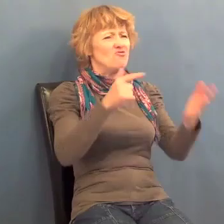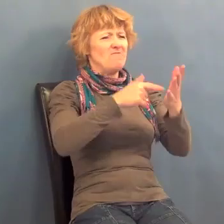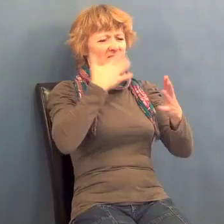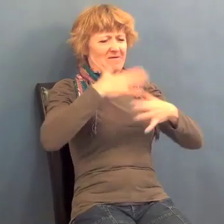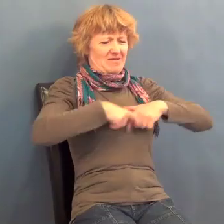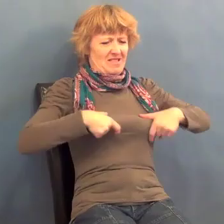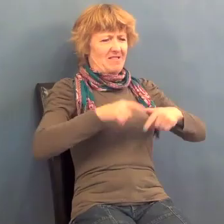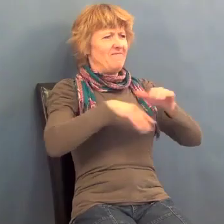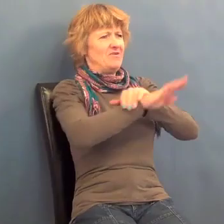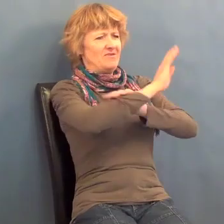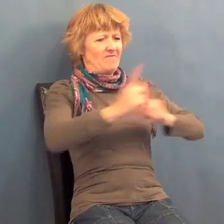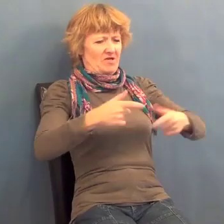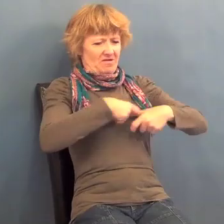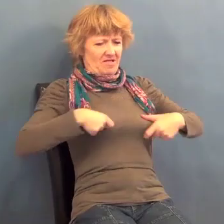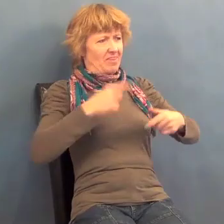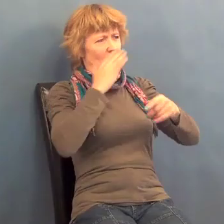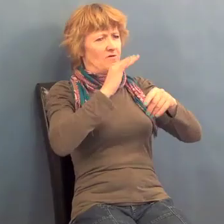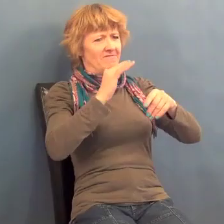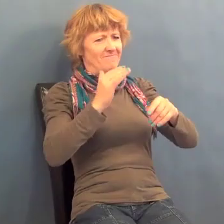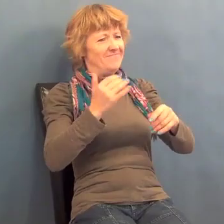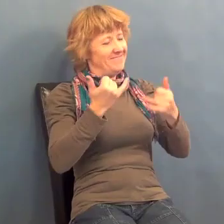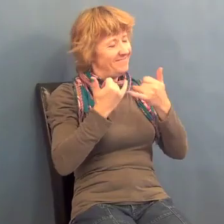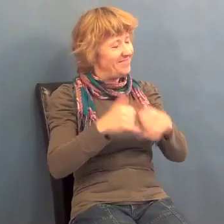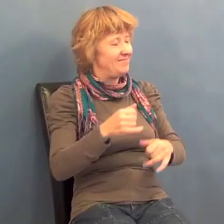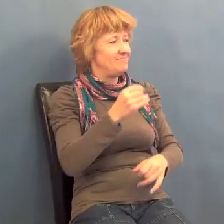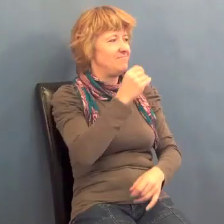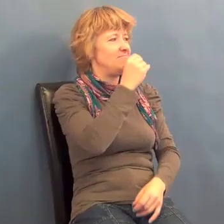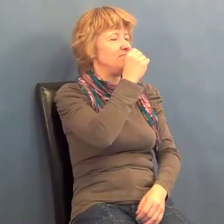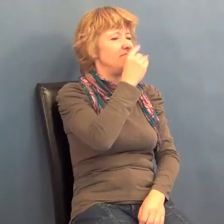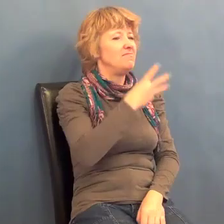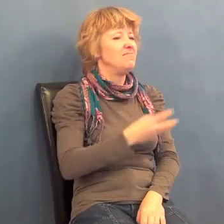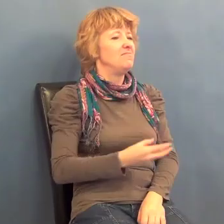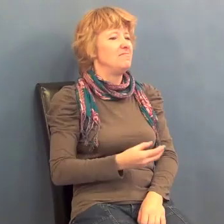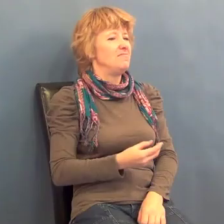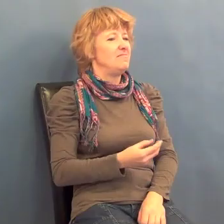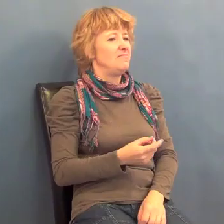Właśnie, wygląda jakby było tak, że nie wolno wchodzić w biustonoszu.